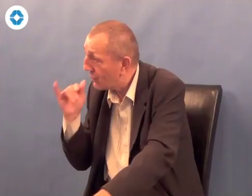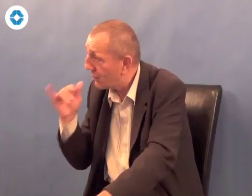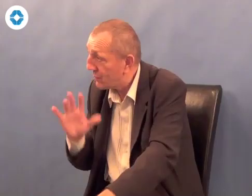Nie.